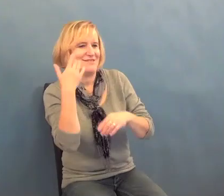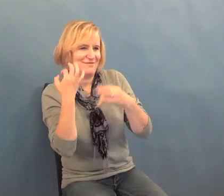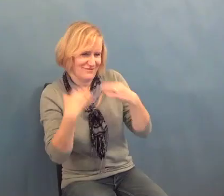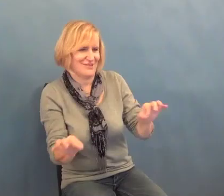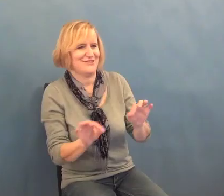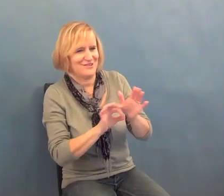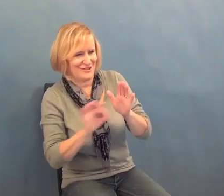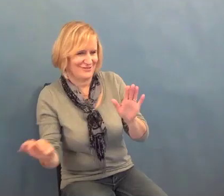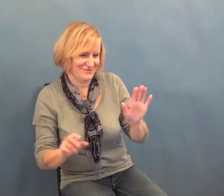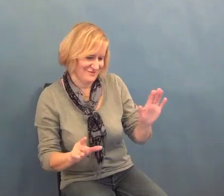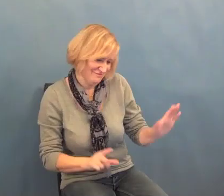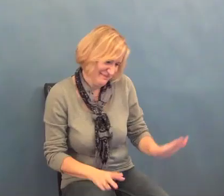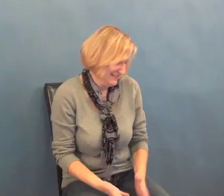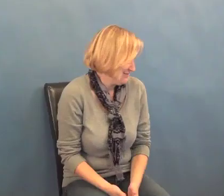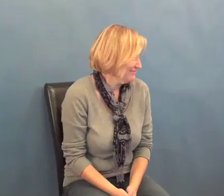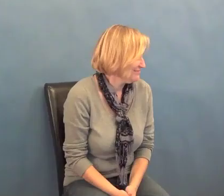Rano wolno od godziny siódmej albo ósmej, nie wiem.